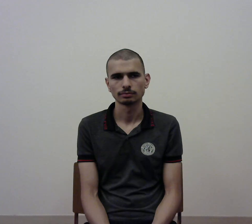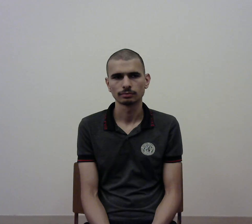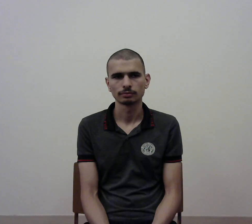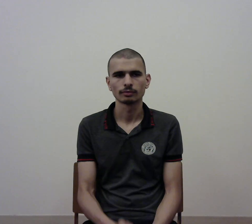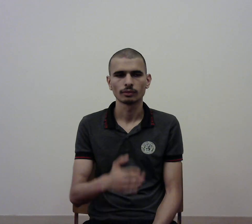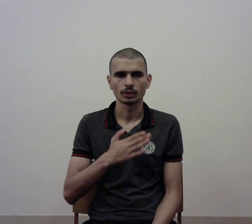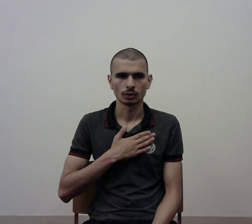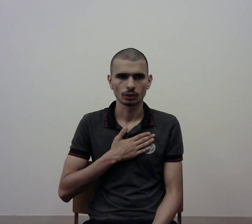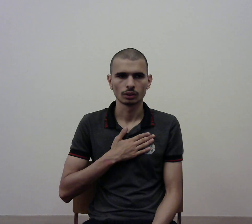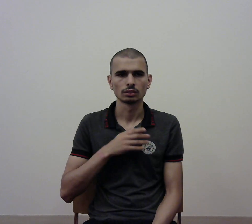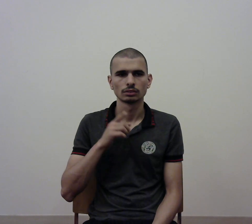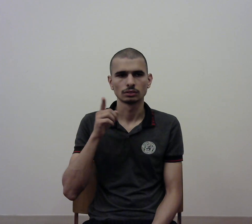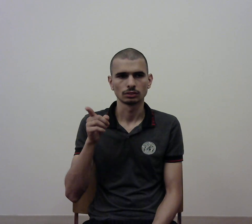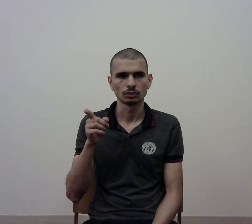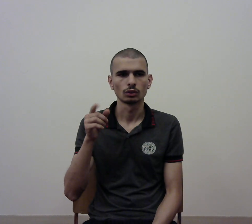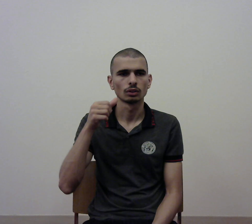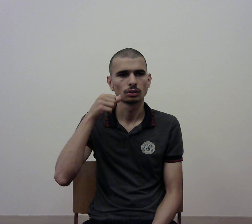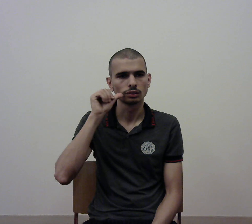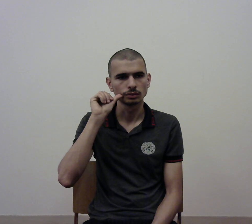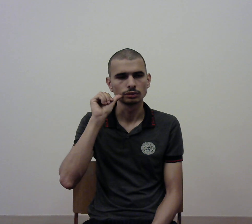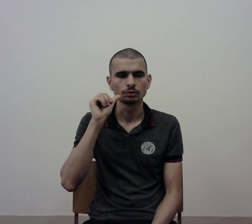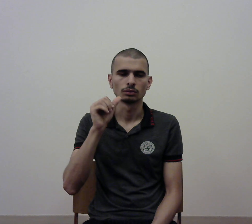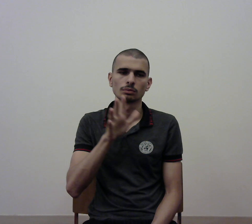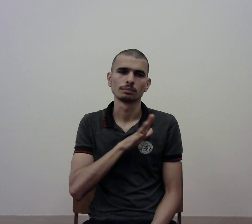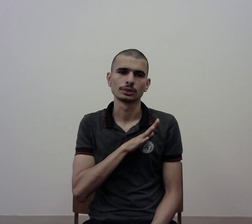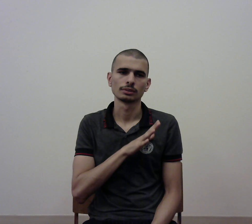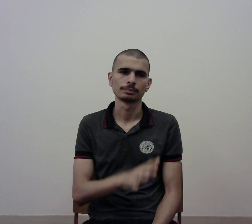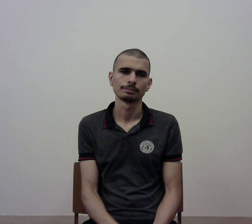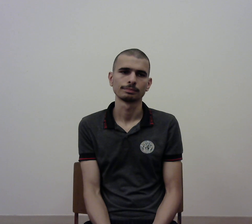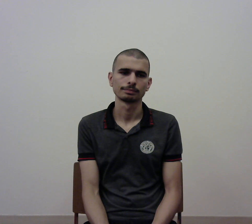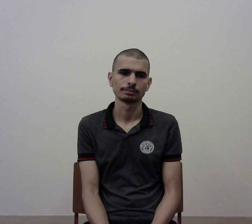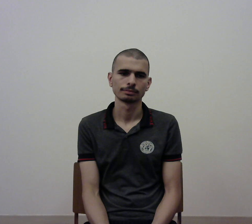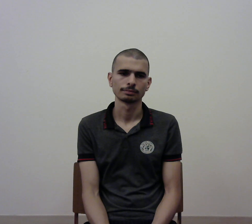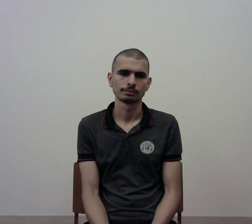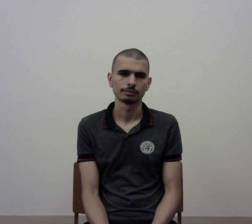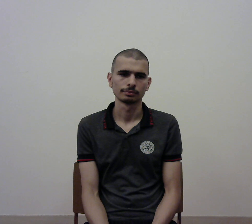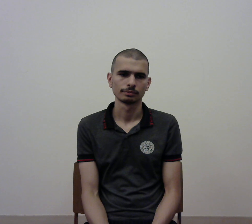Mən orda dünən olmuşam